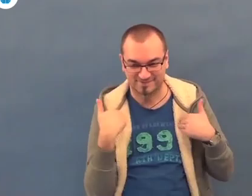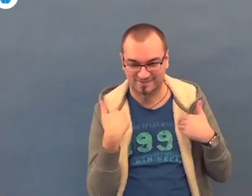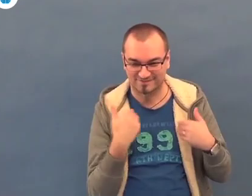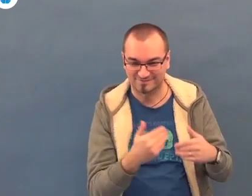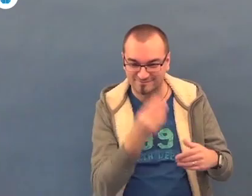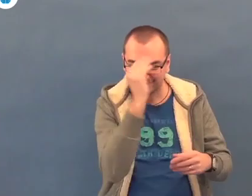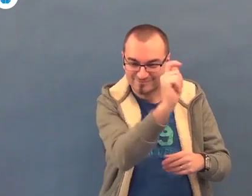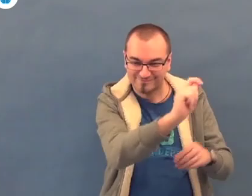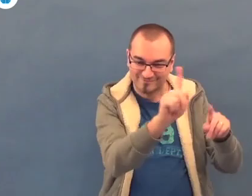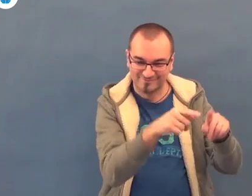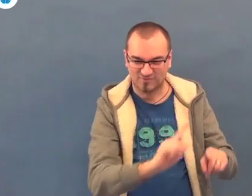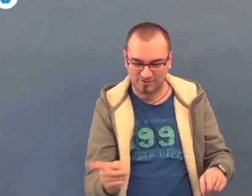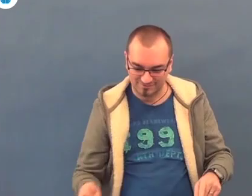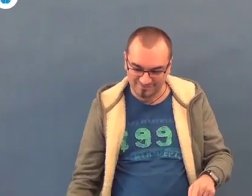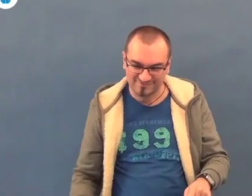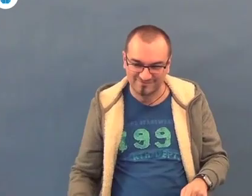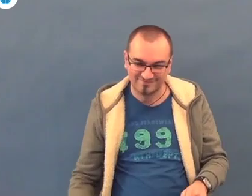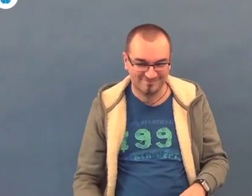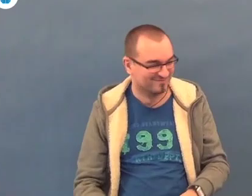Informacja o tym, że nie wolno piłować ławki pod sobą.